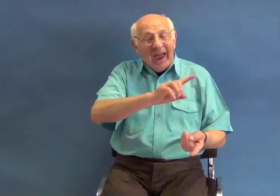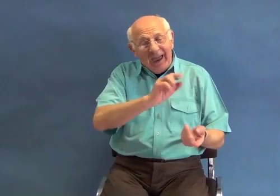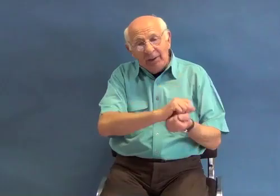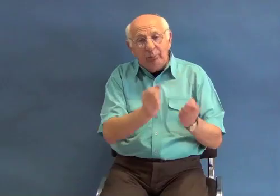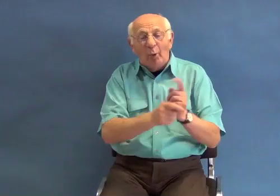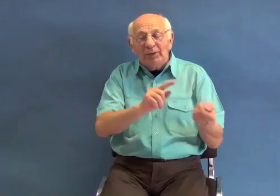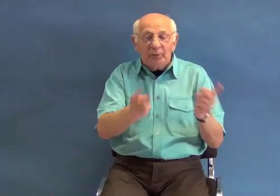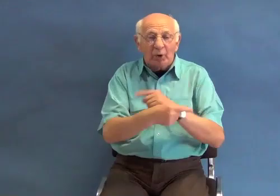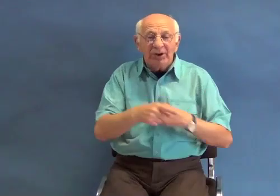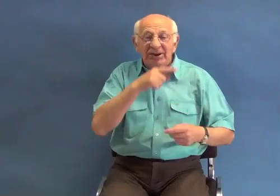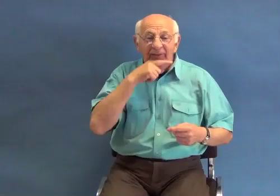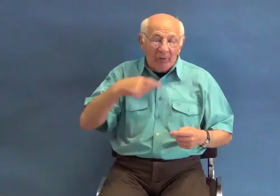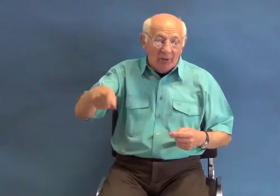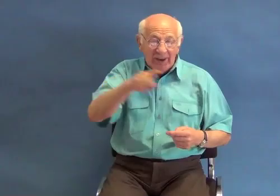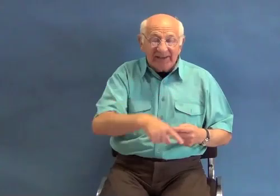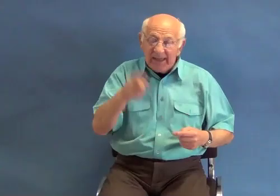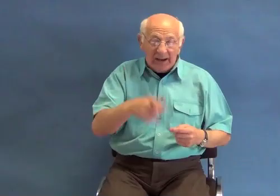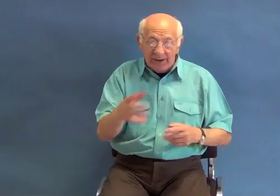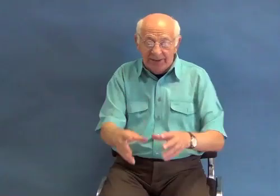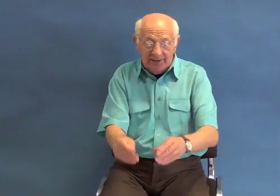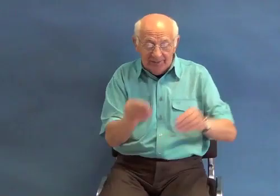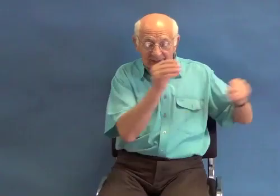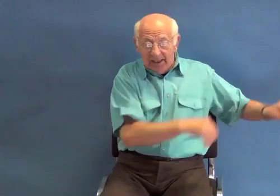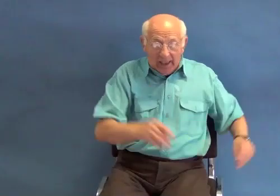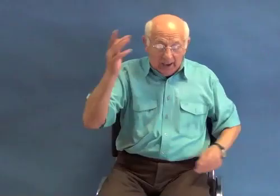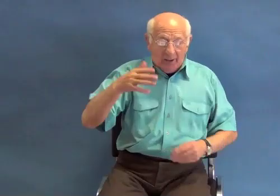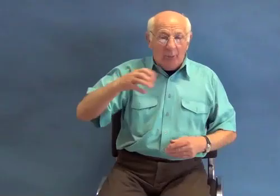Albo odwrotnie - czerwone to zakaz przeniesienia.